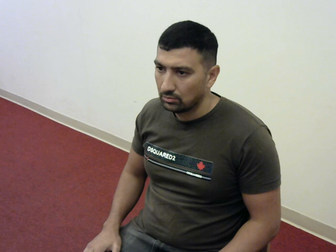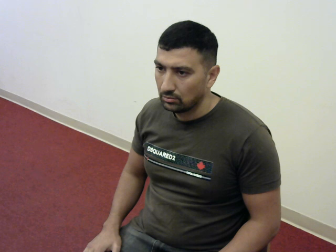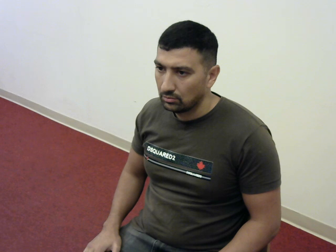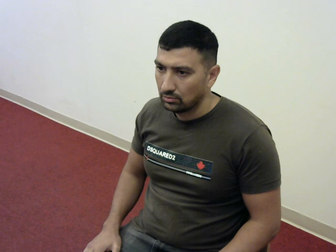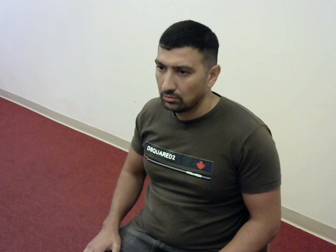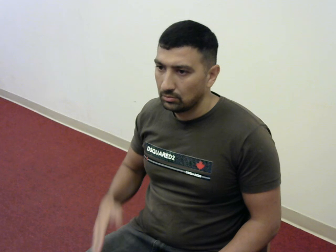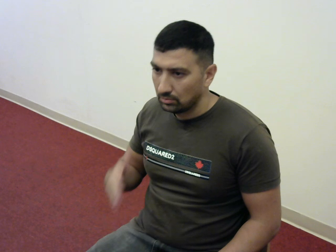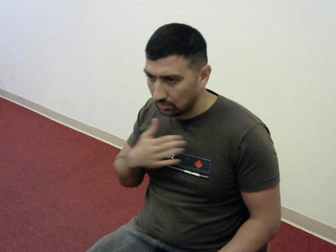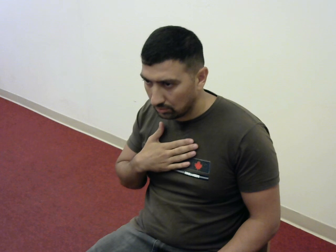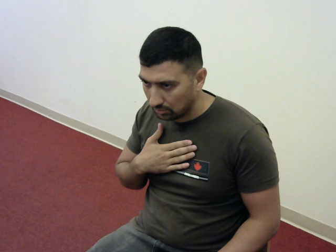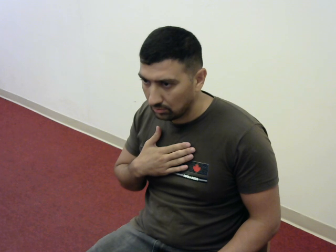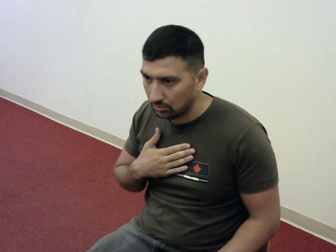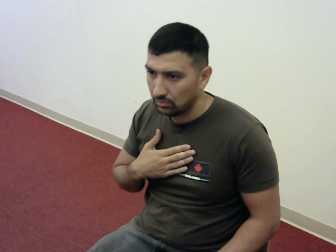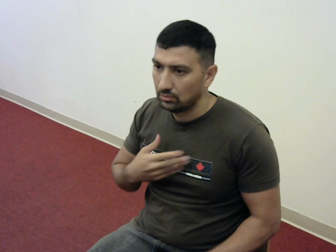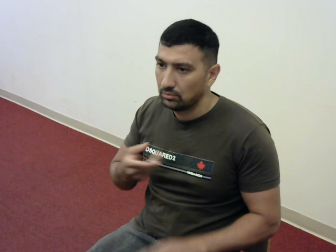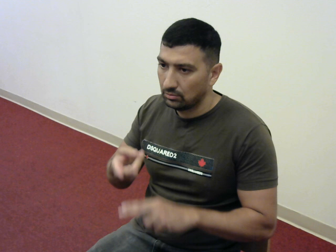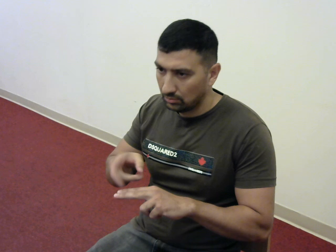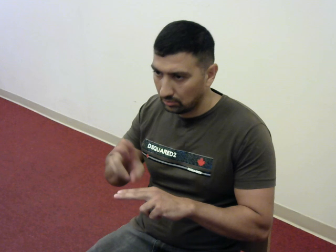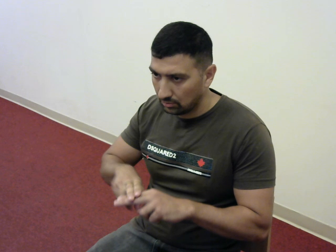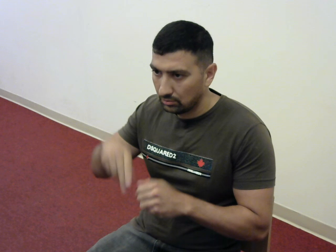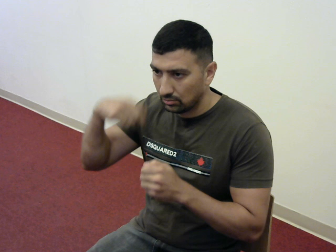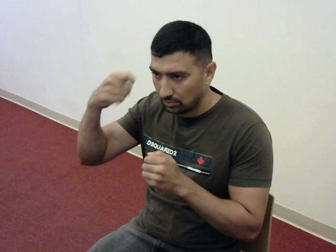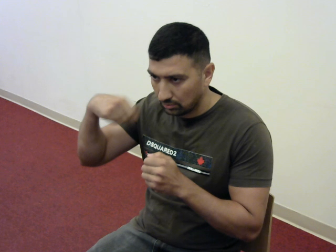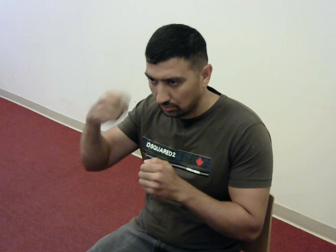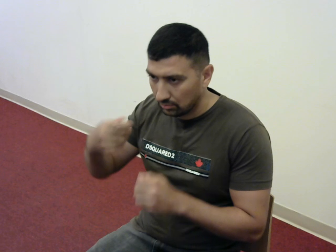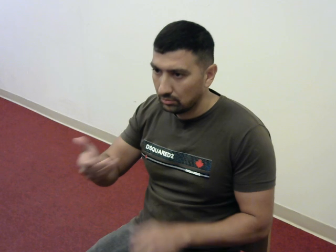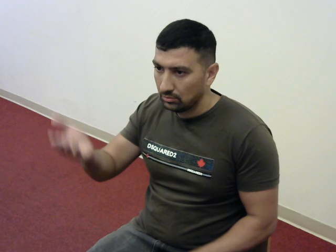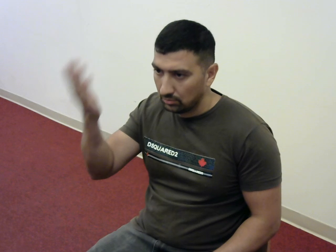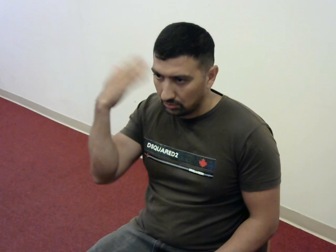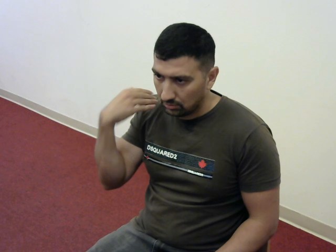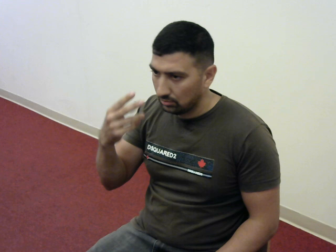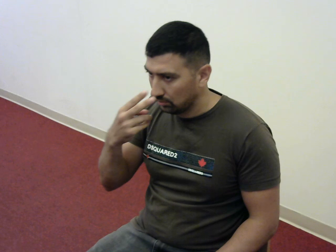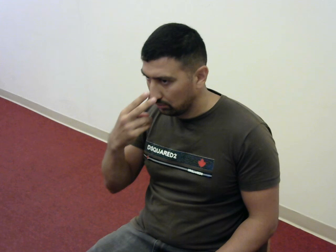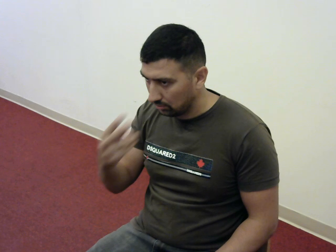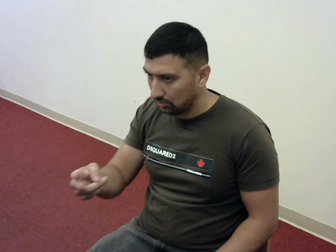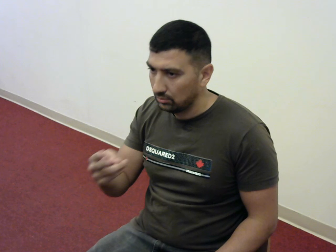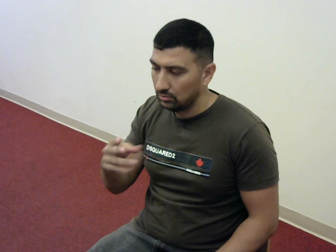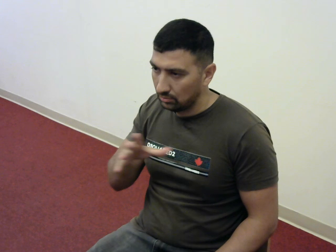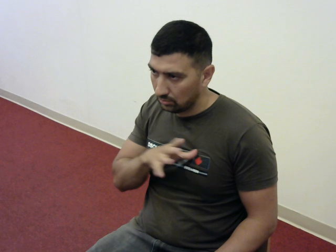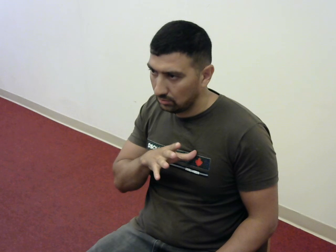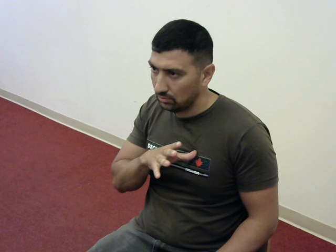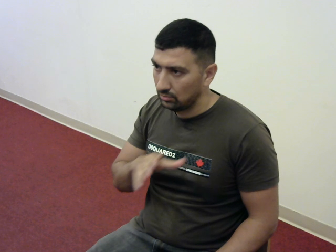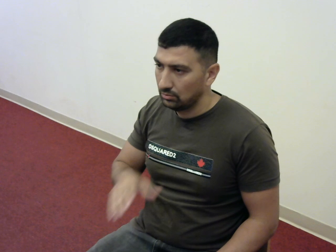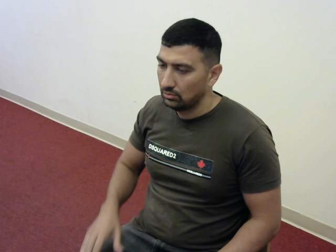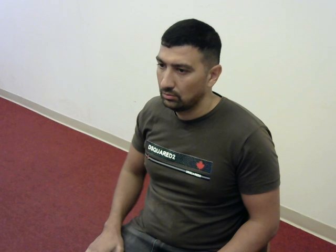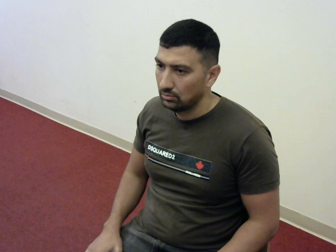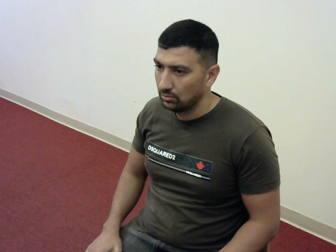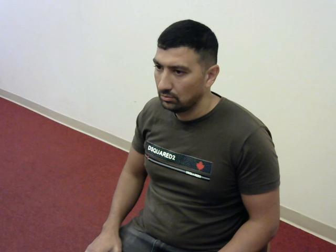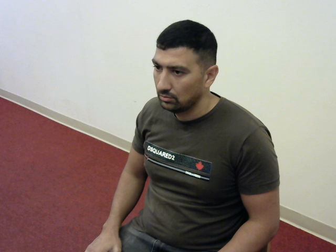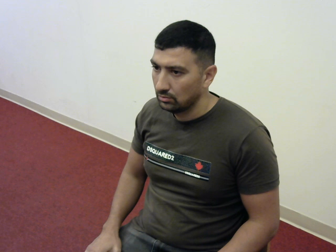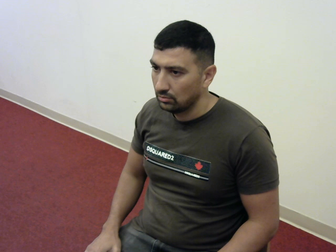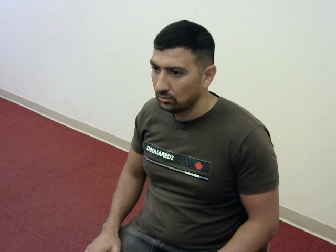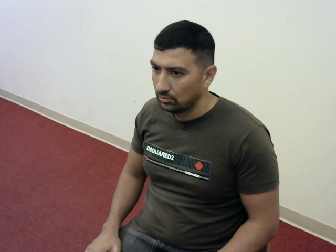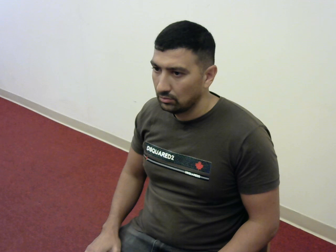Mən bu videonu daha əvvəl görmüşəm